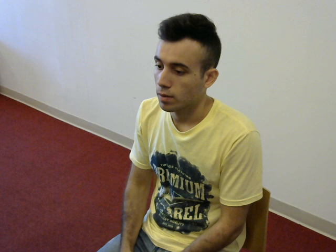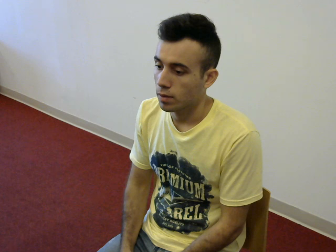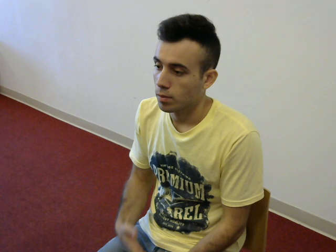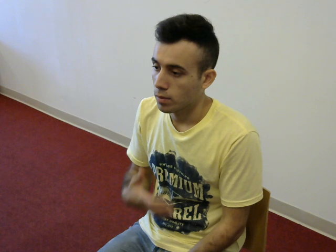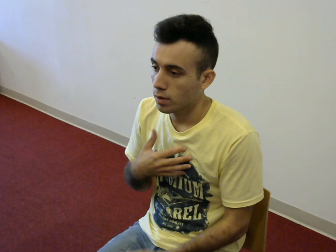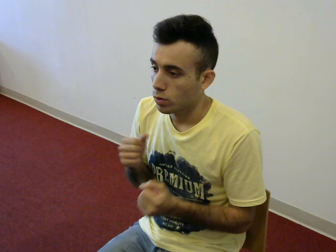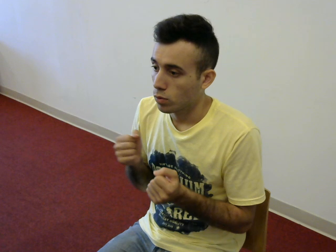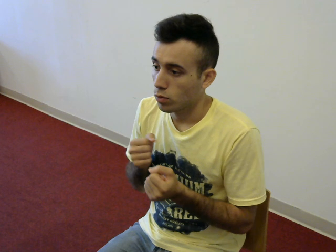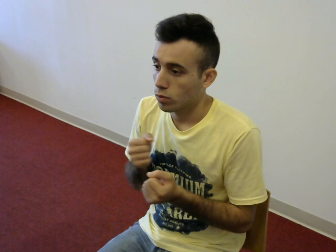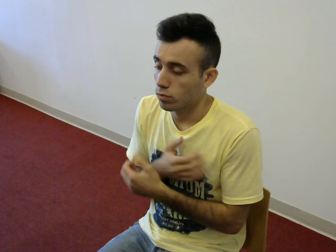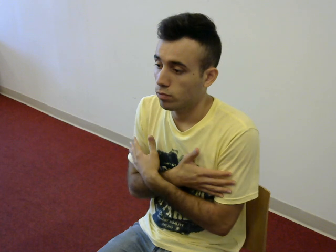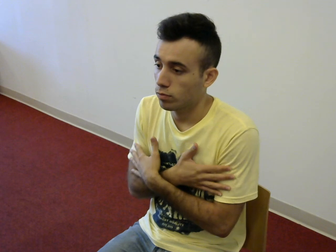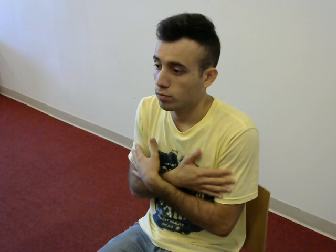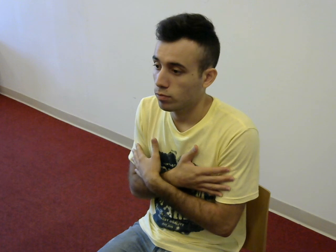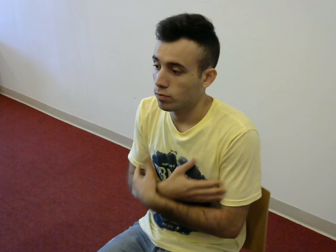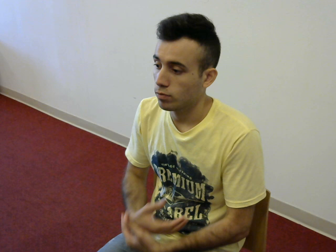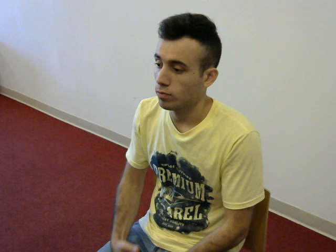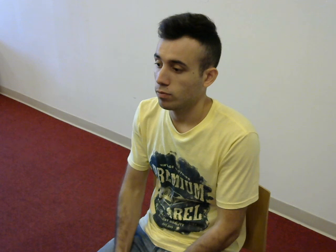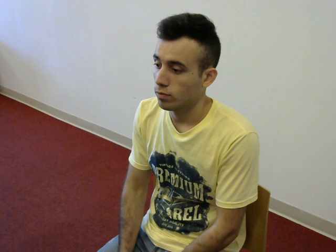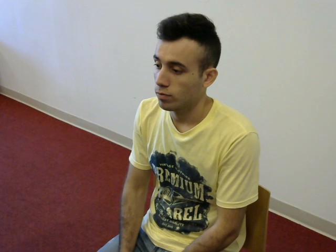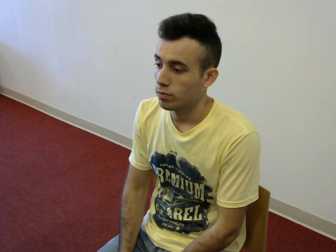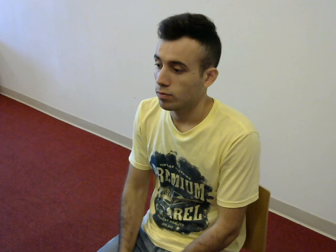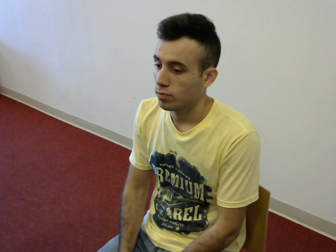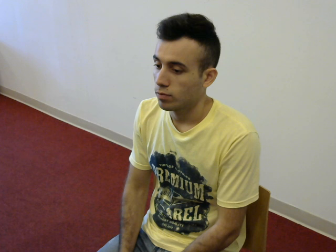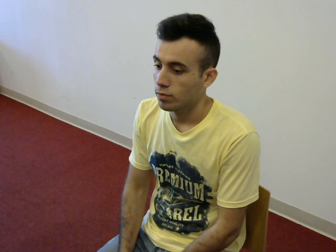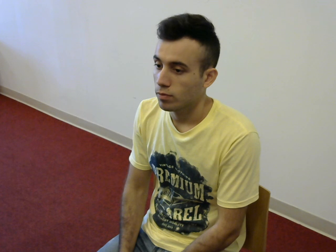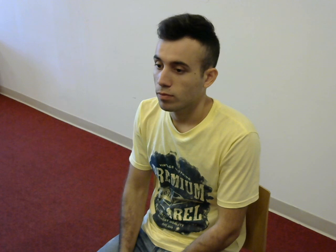Mənə soyuqdur